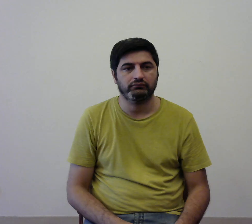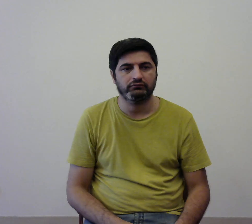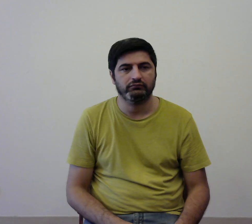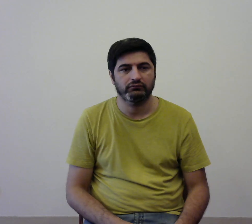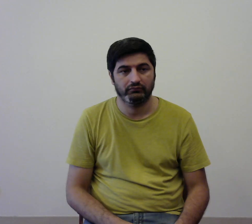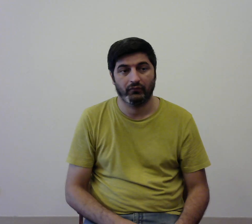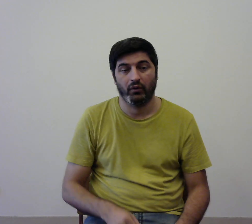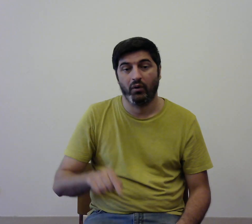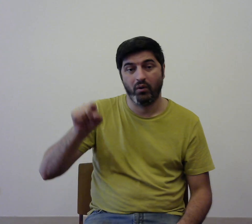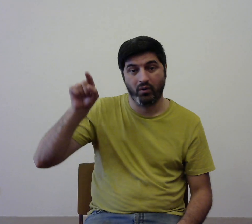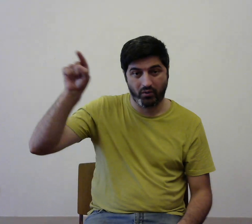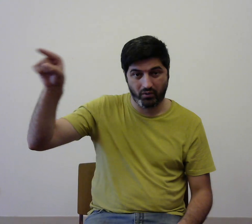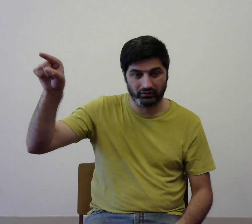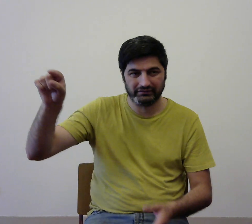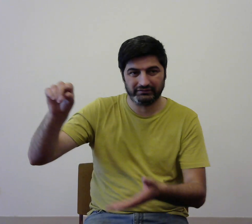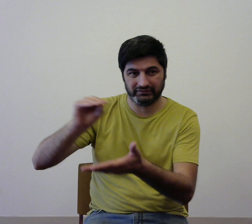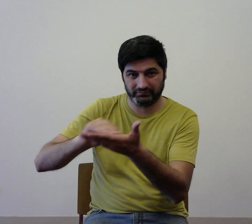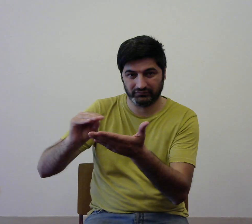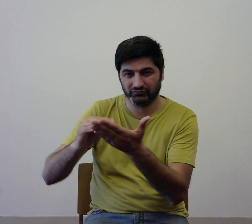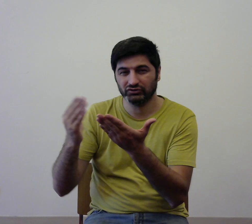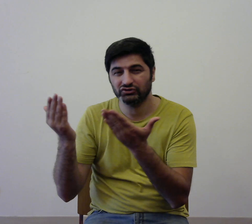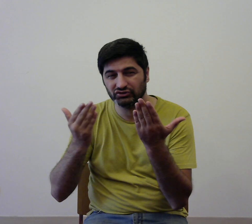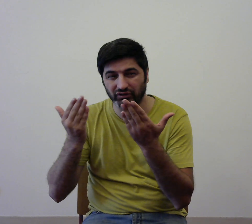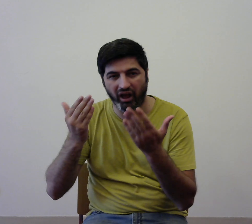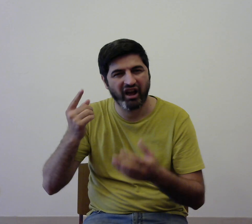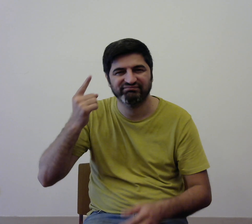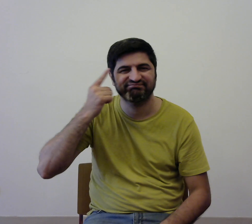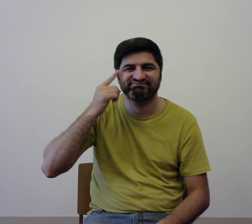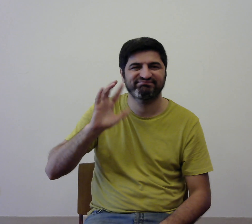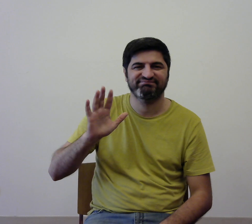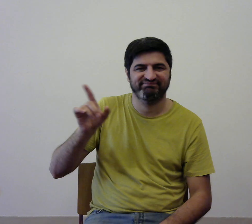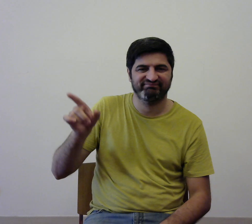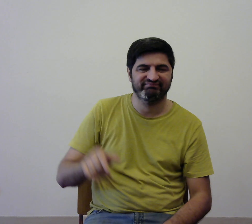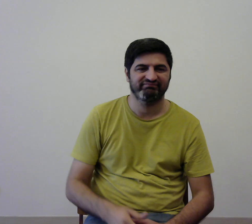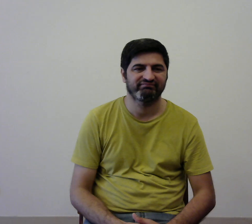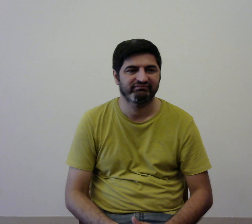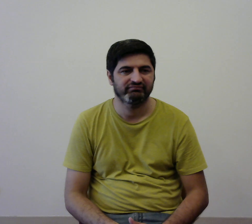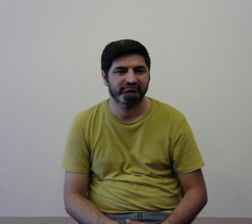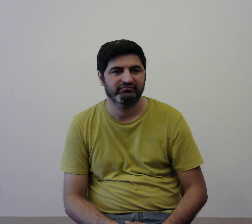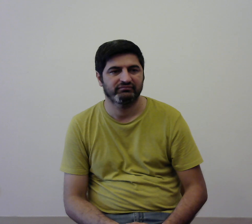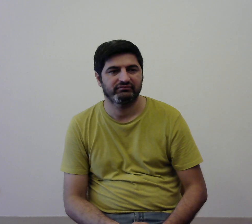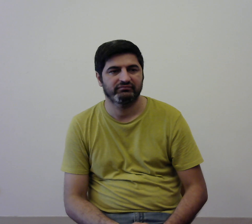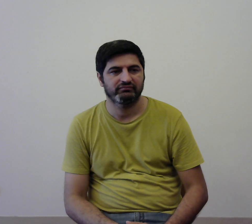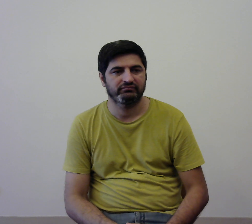O yazıb-oxuya bilmir